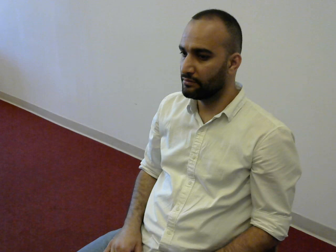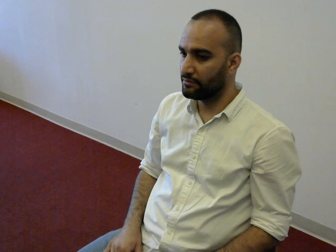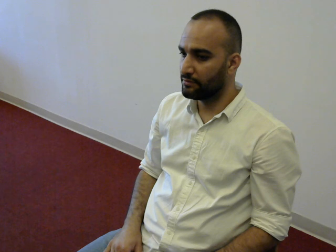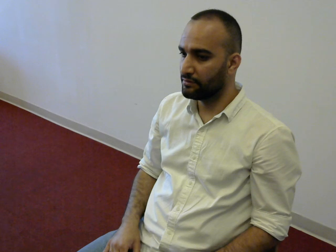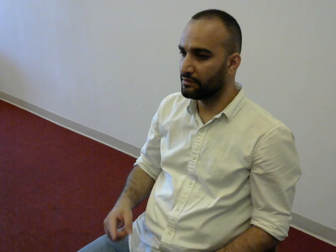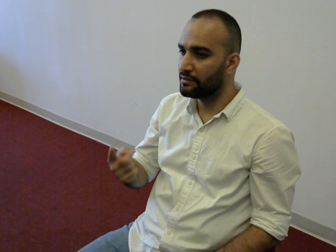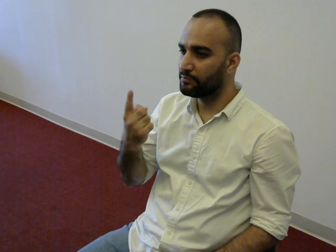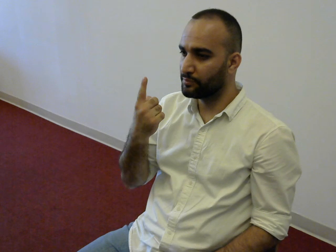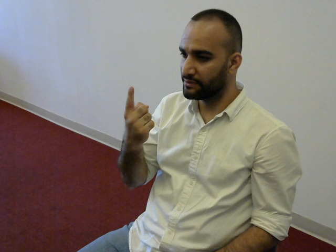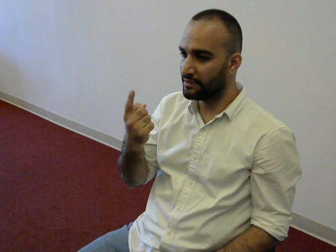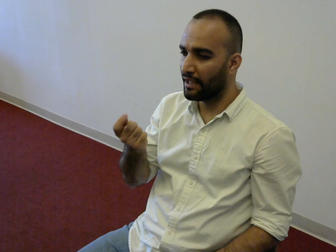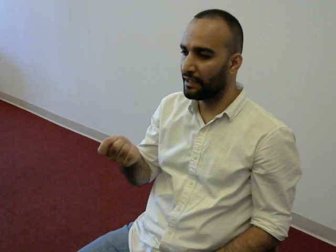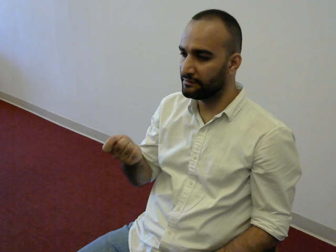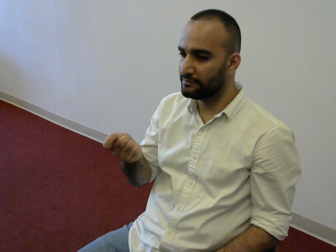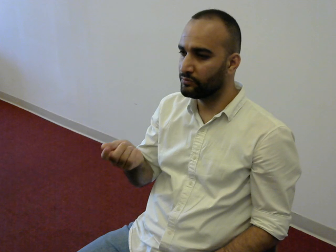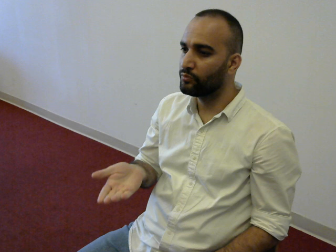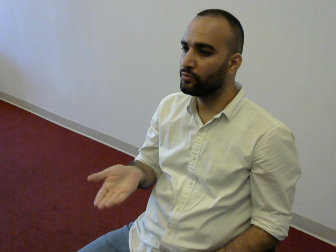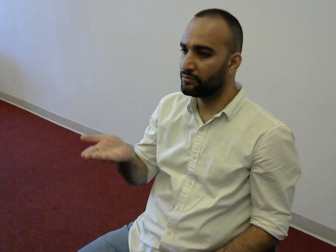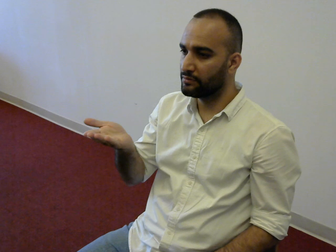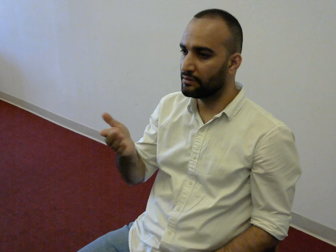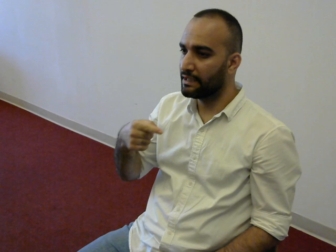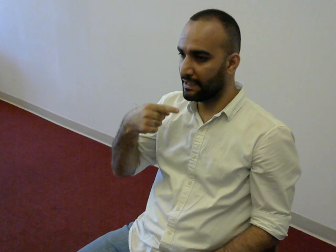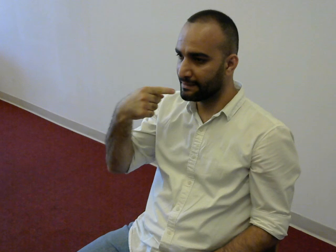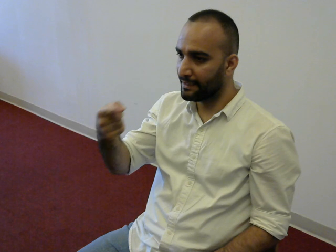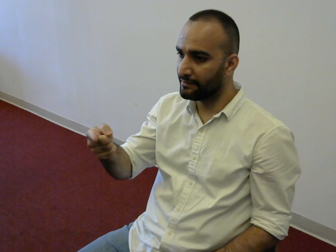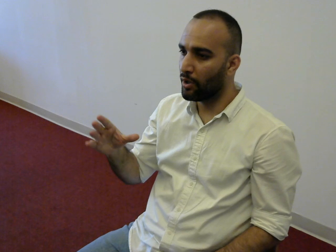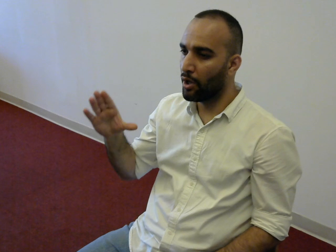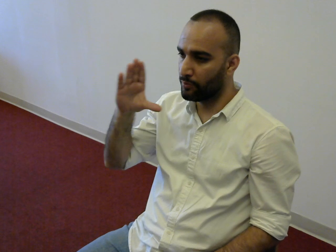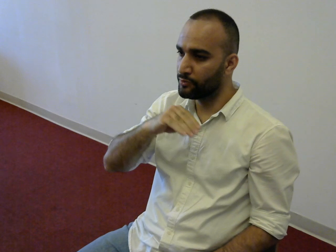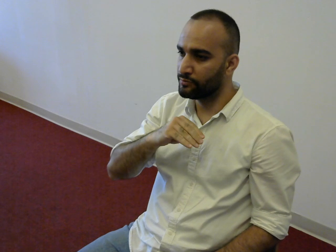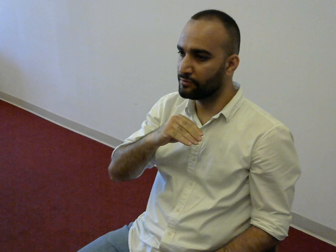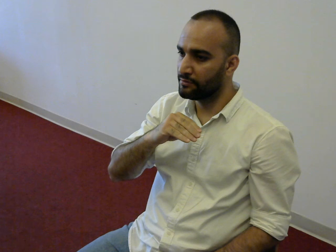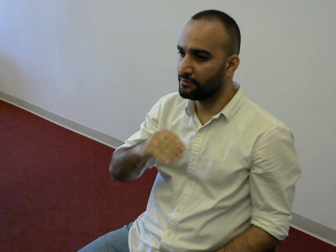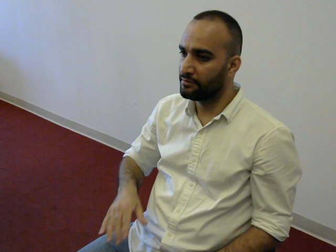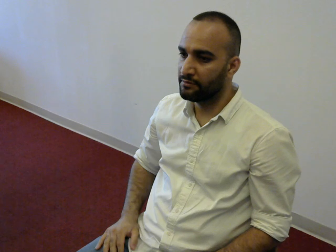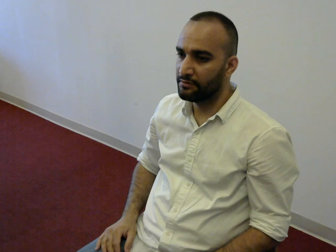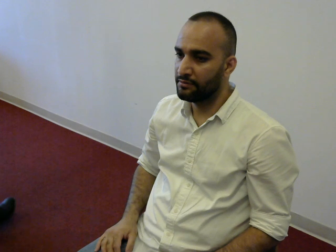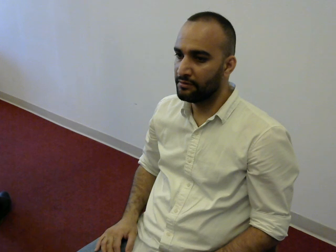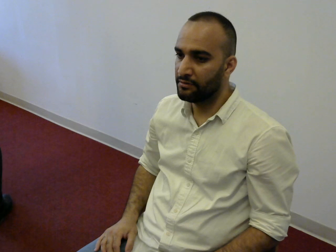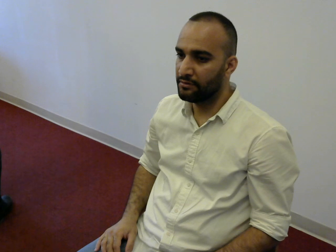Bir az ucadan deyə bilərsinizmi?